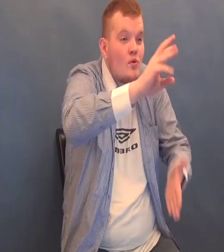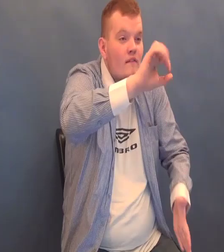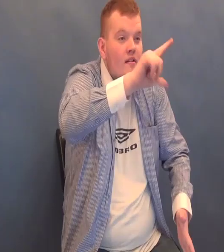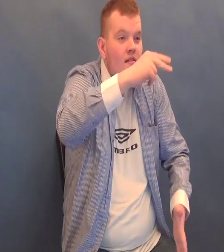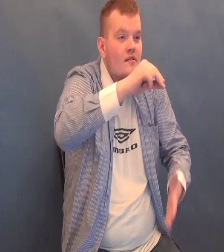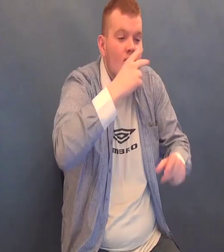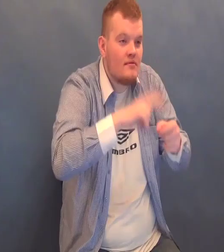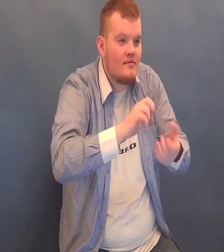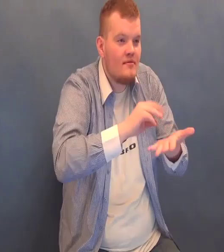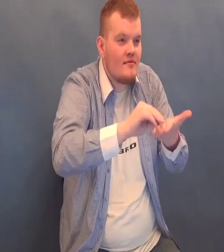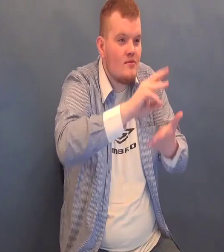Zobacz napis "wolne".